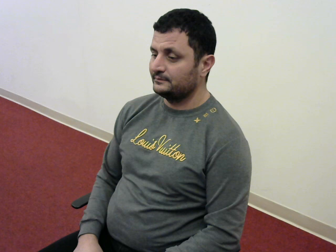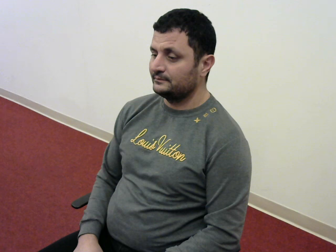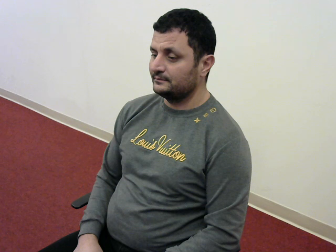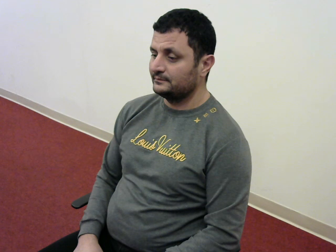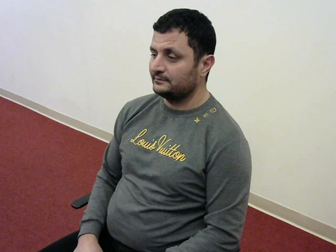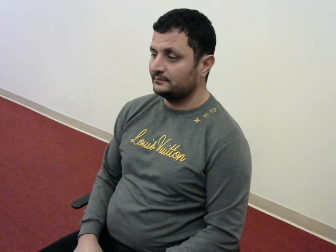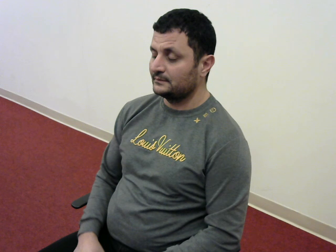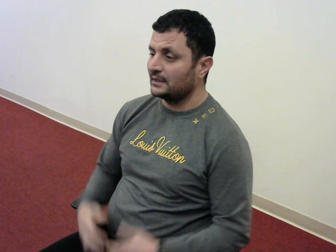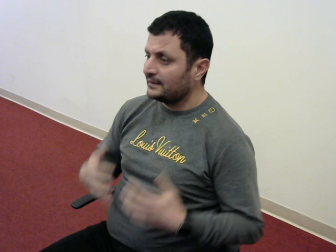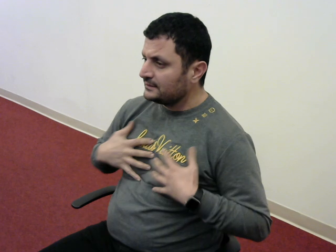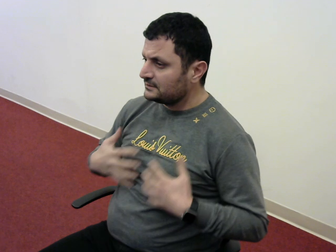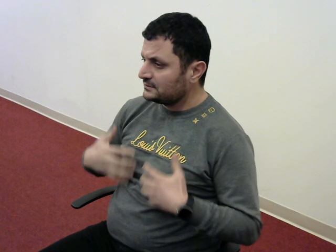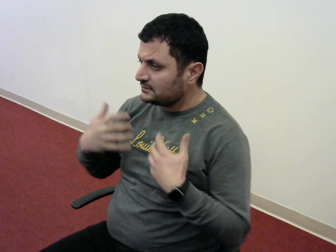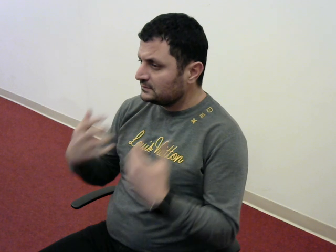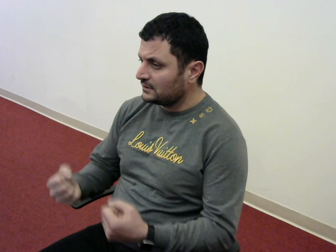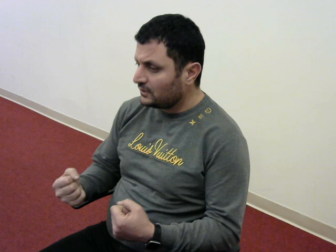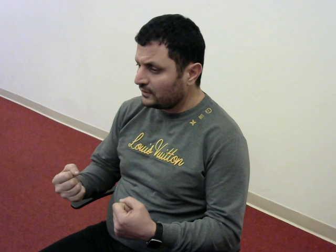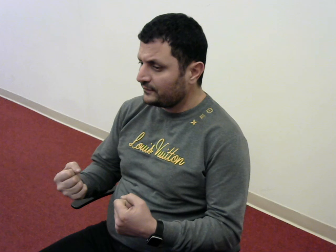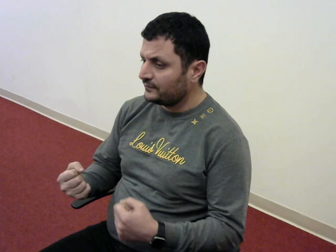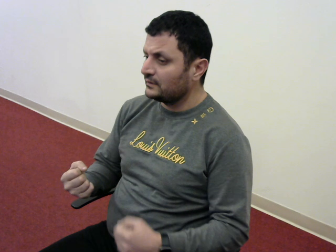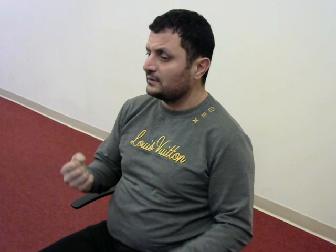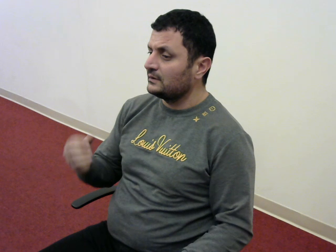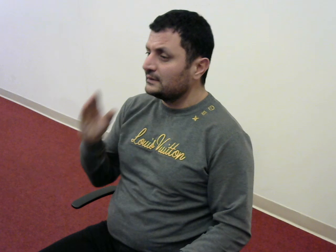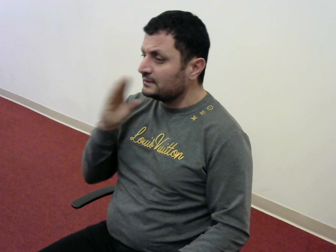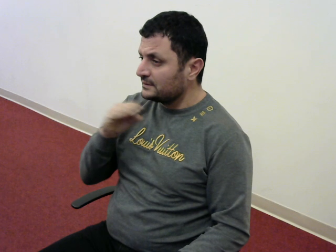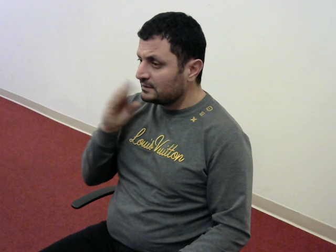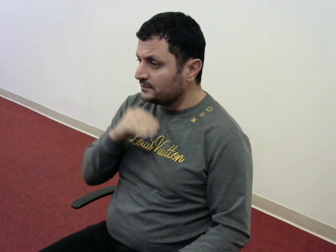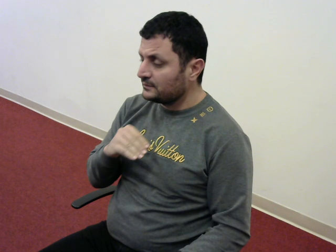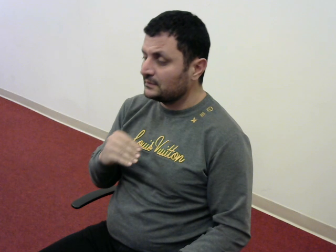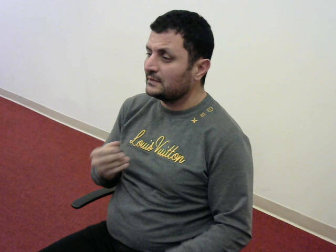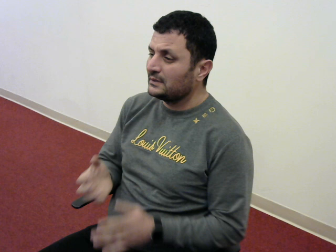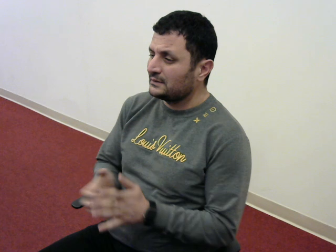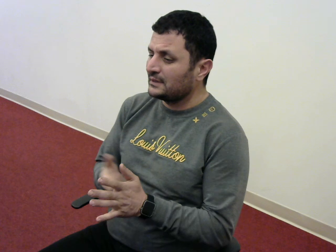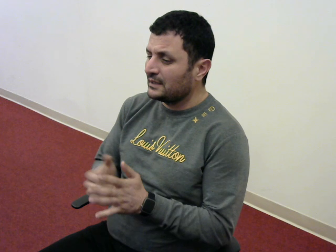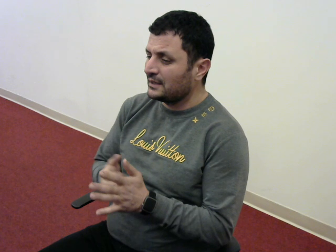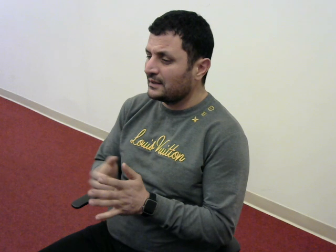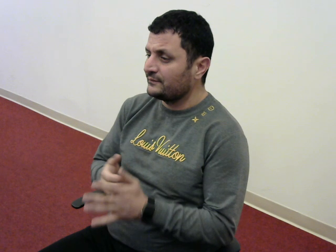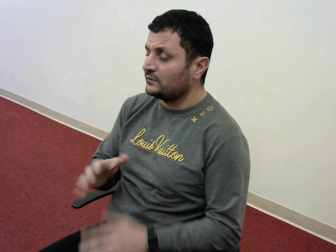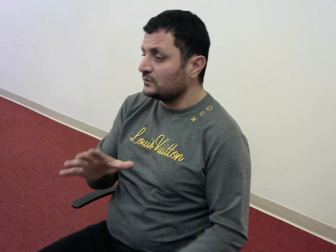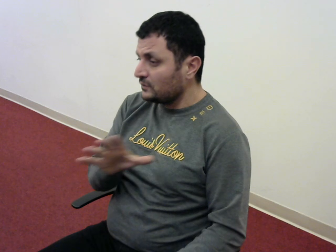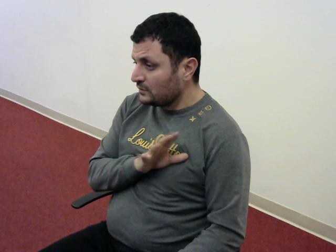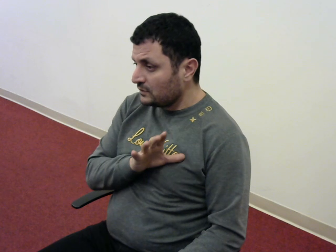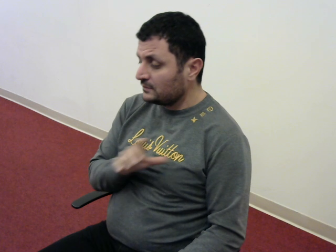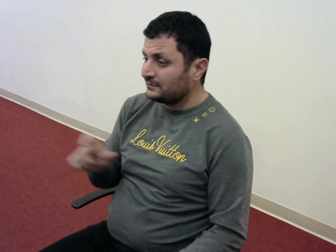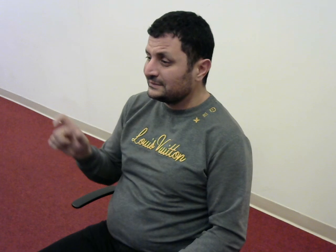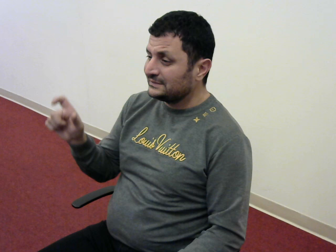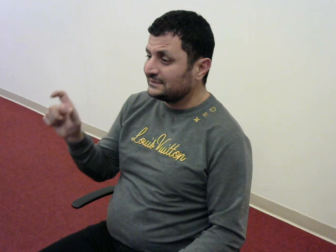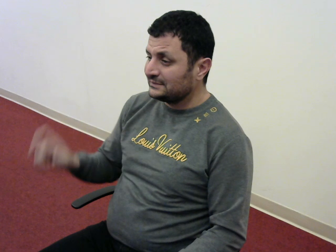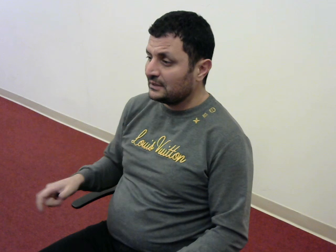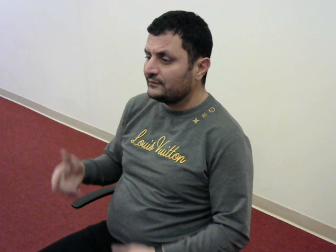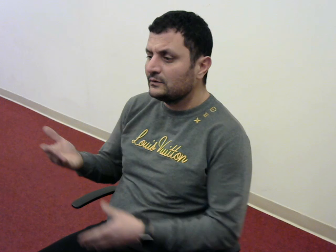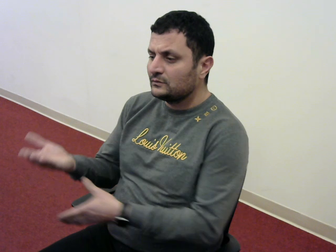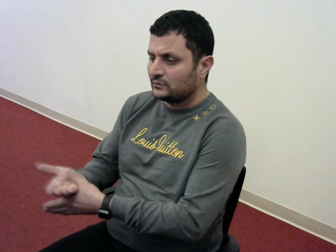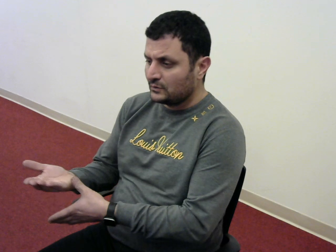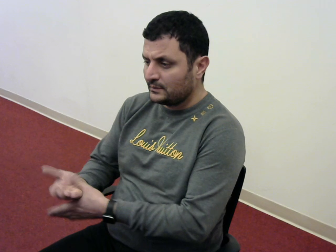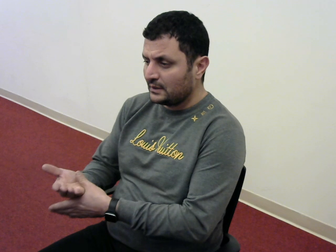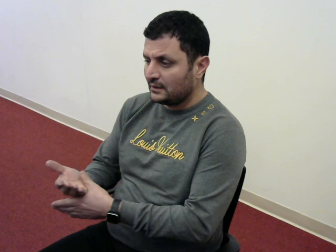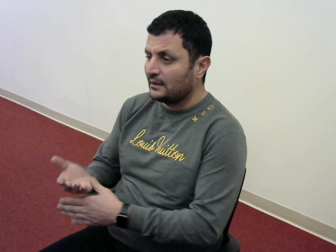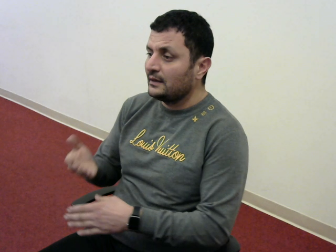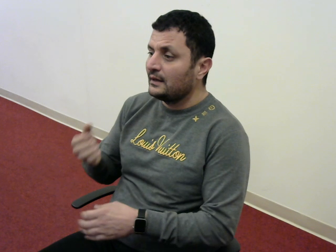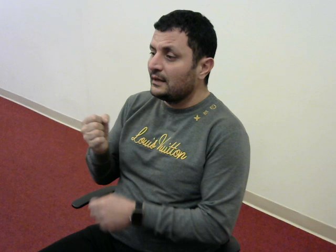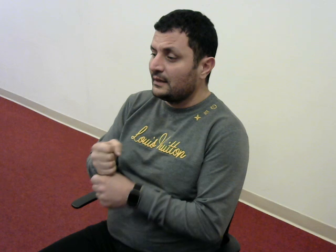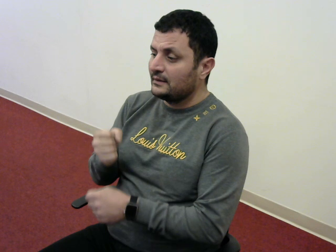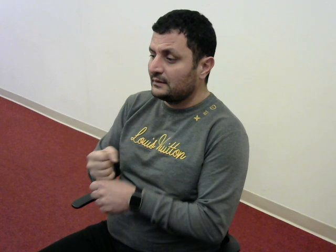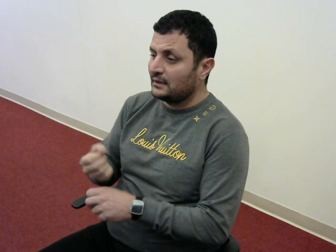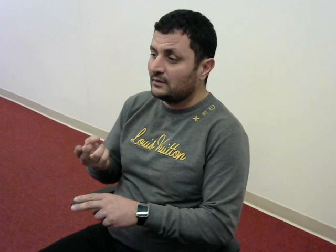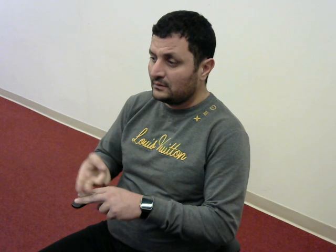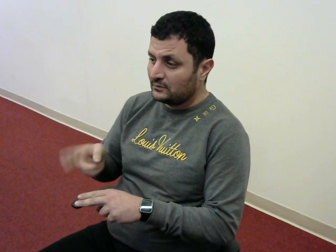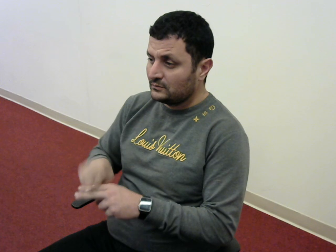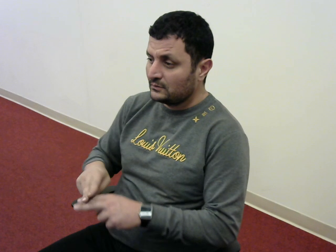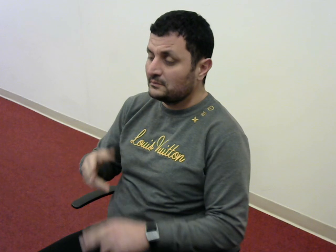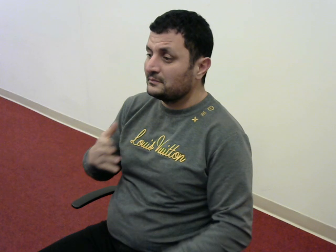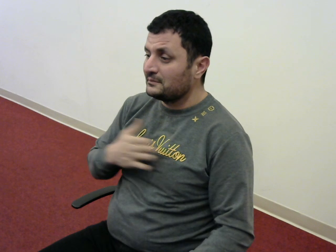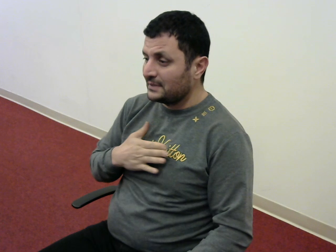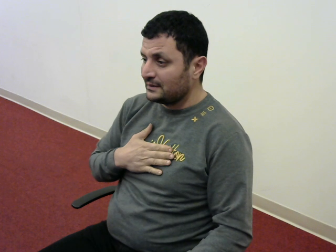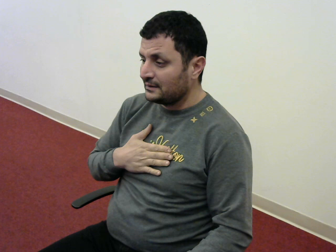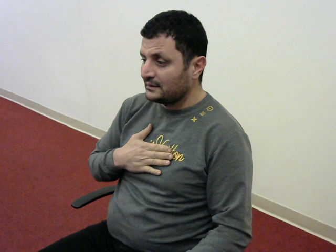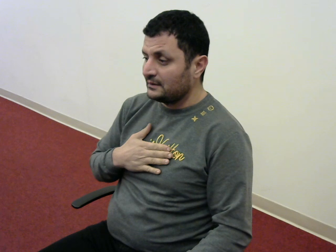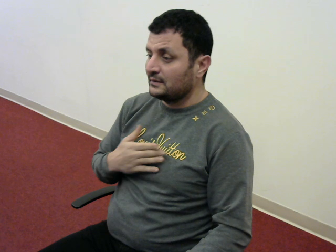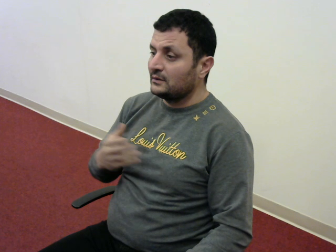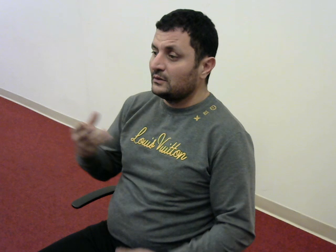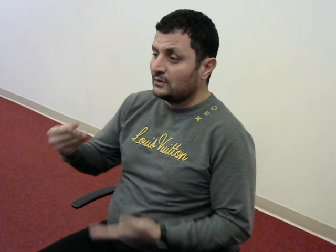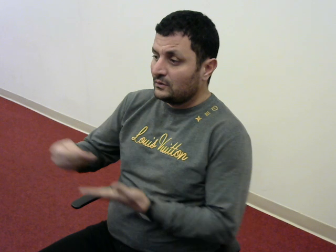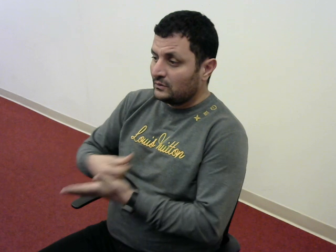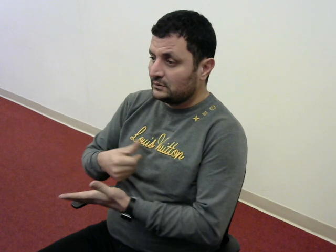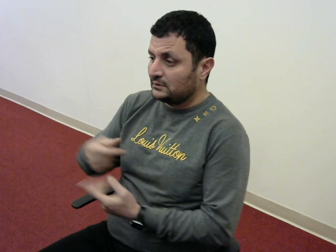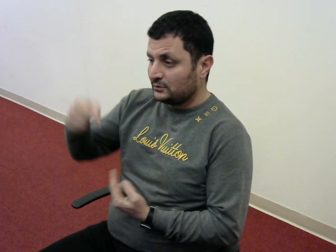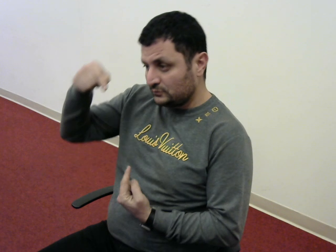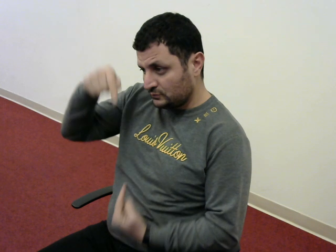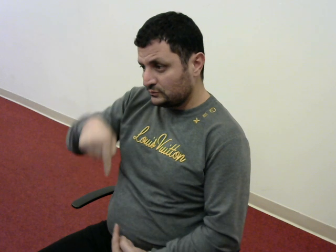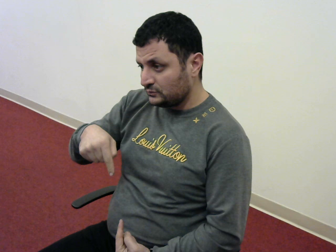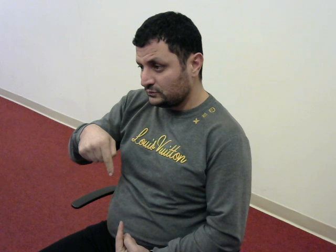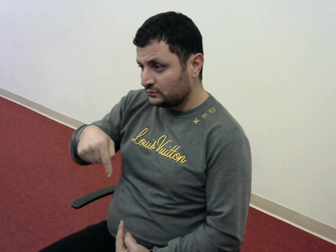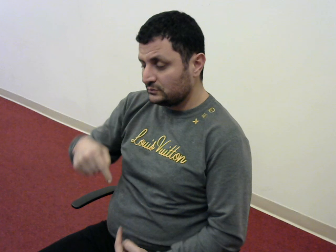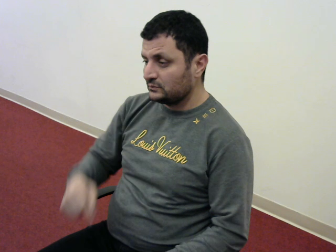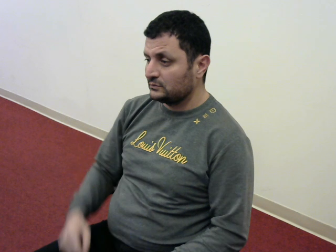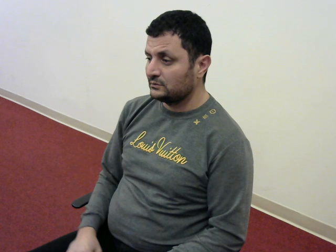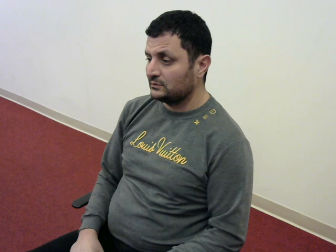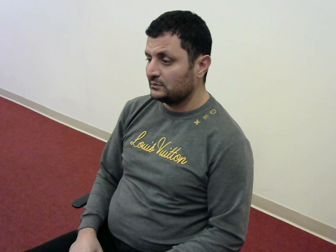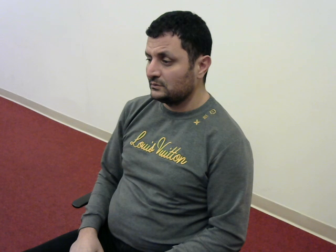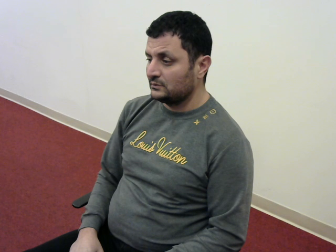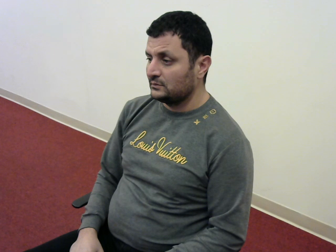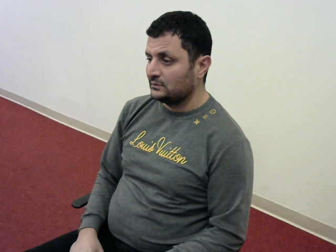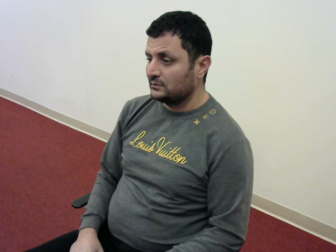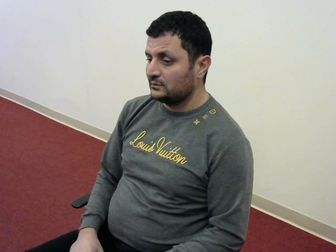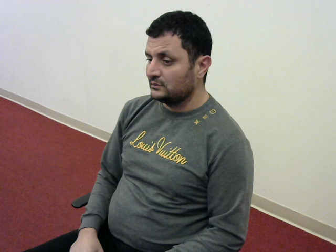Sağlamlıq imkanı məhdud olan şəxsə kömək etdiyimə görə mənə ödəniş düşürmü?